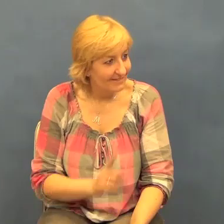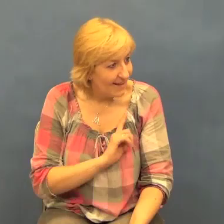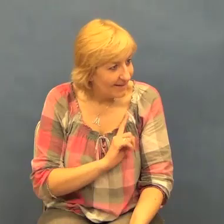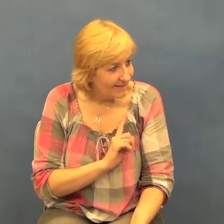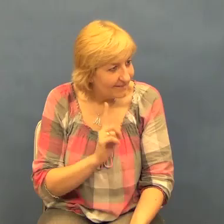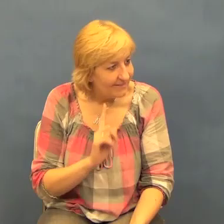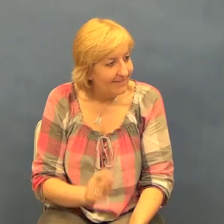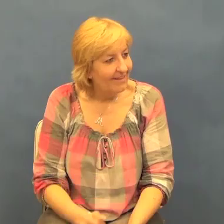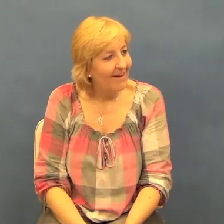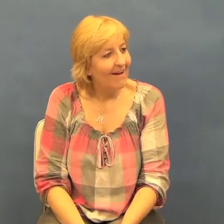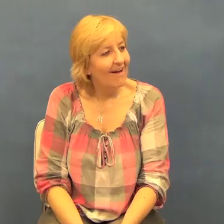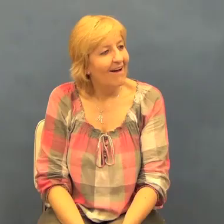Samemu?